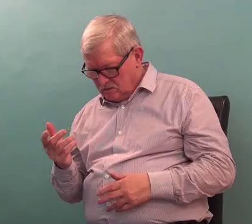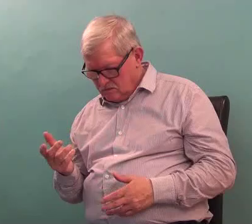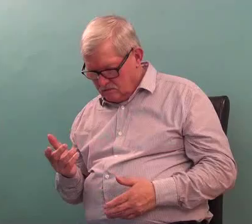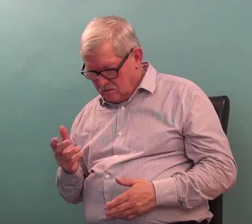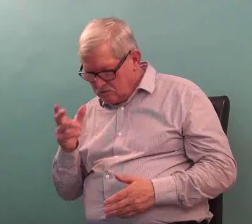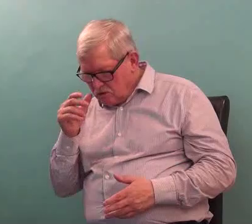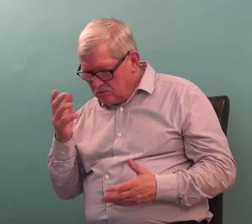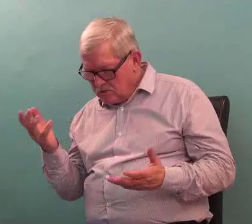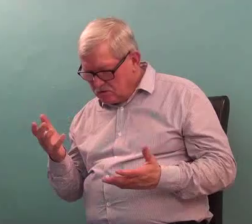Gdzie jest żaba?